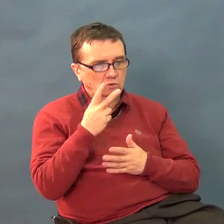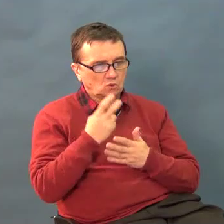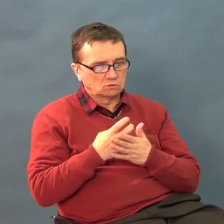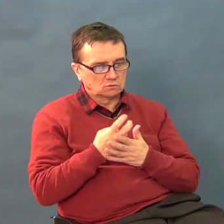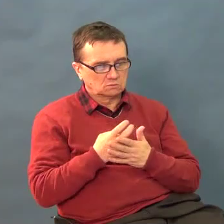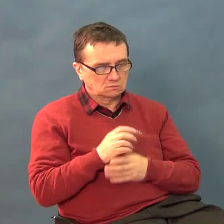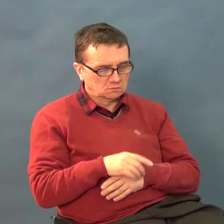Drugiego lutego.